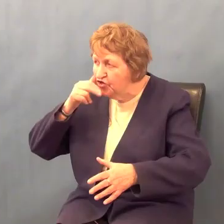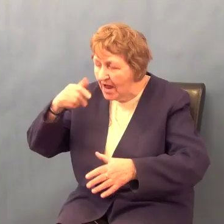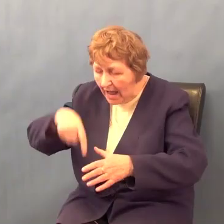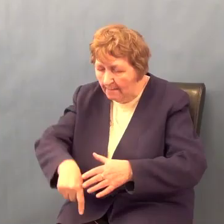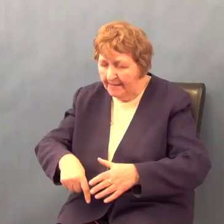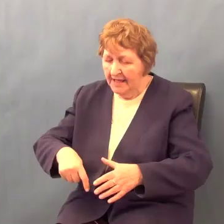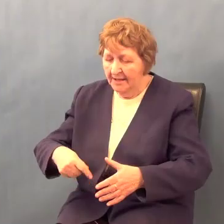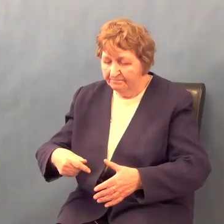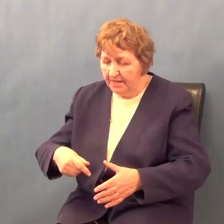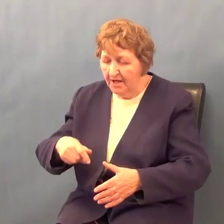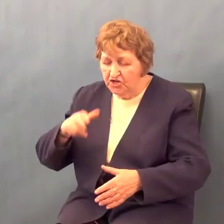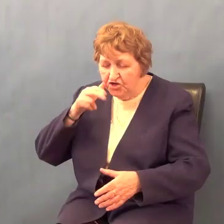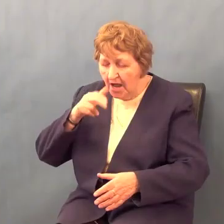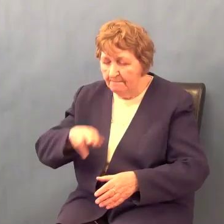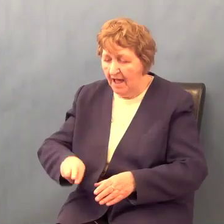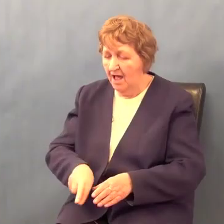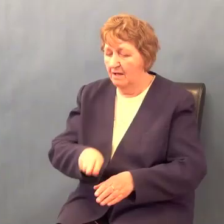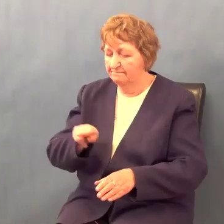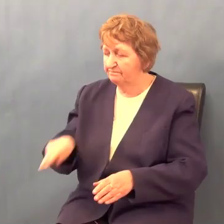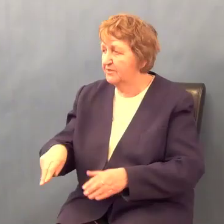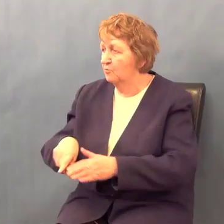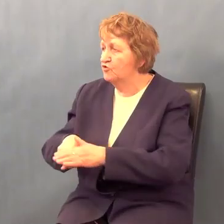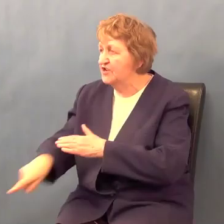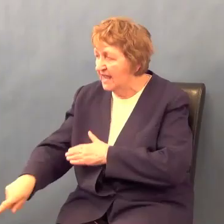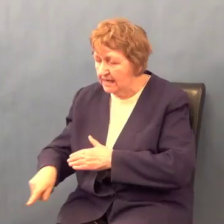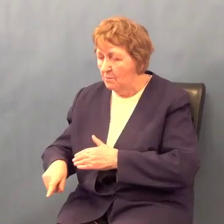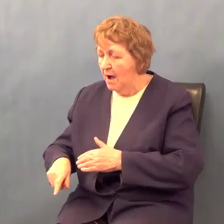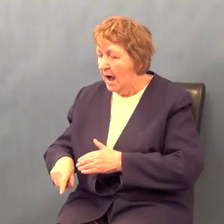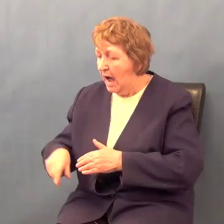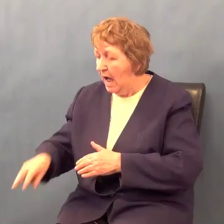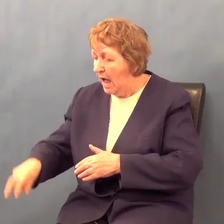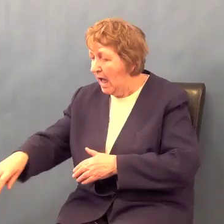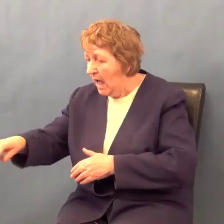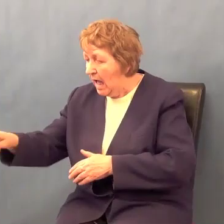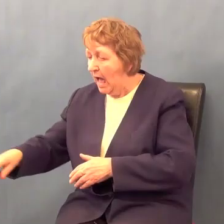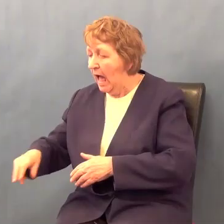Żaba wyskoczyła i uciekła.